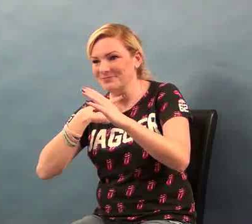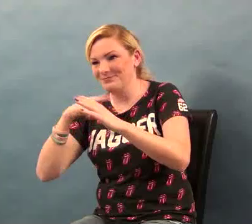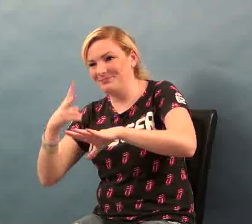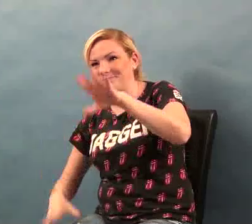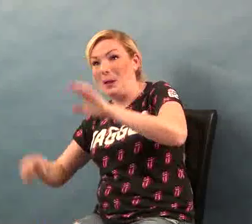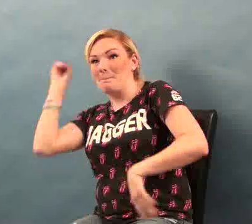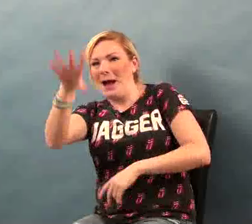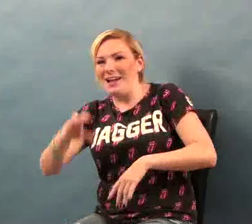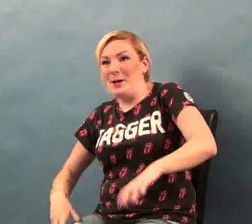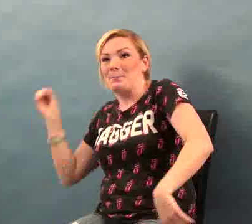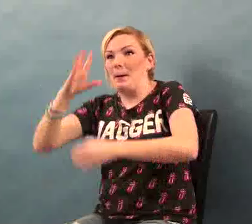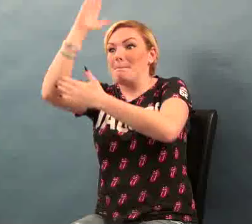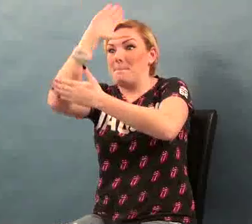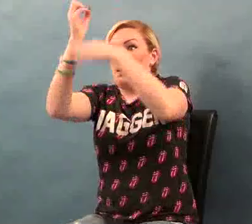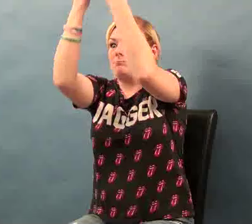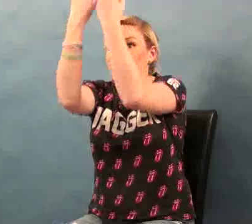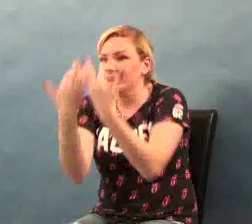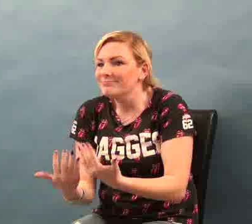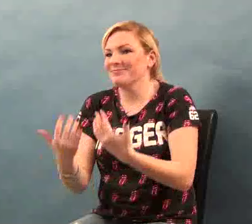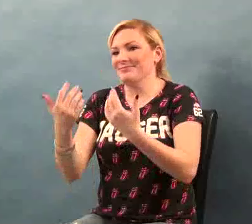Rzuca kamienie i szyba pęka.